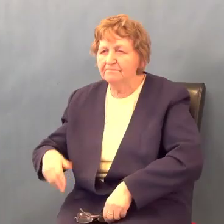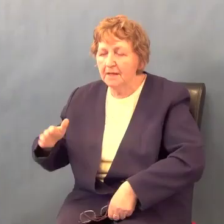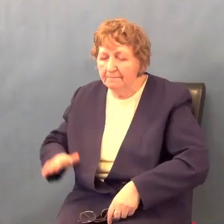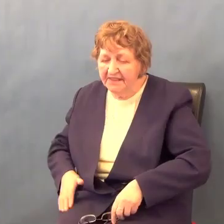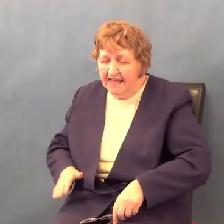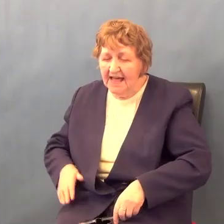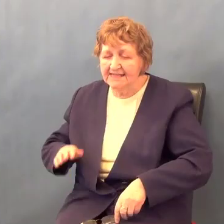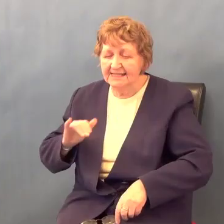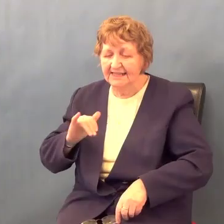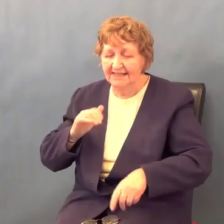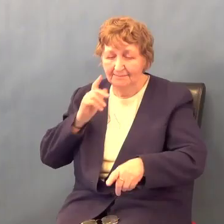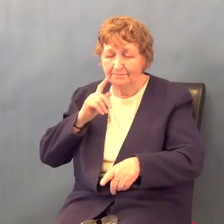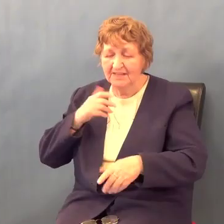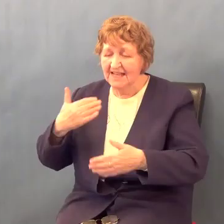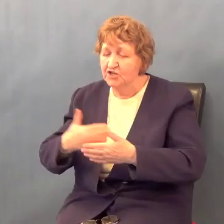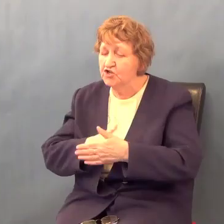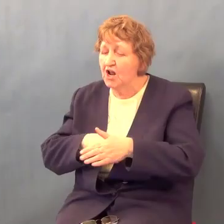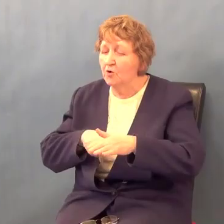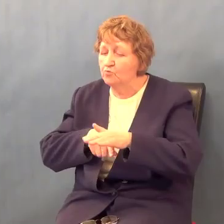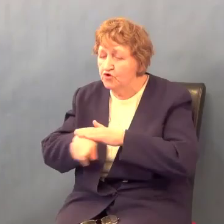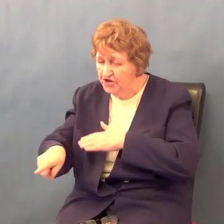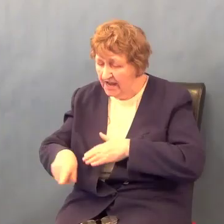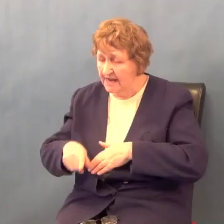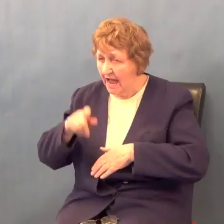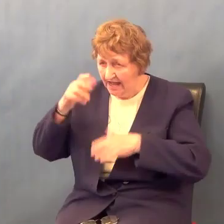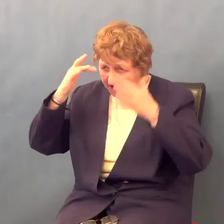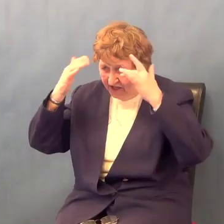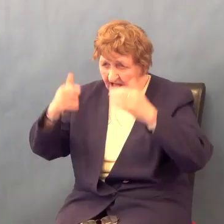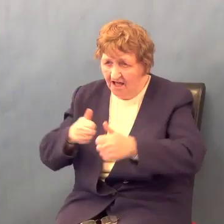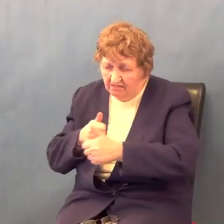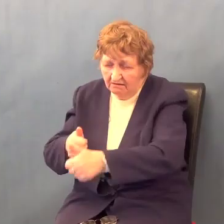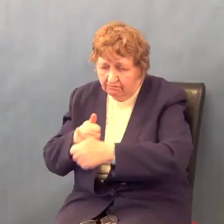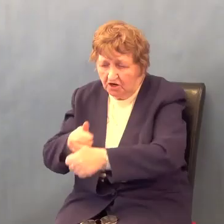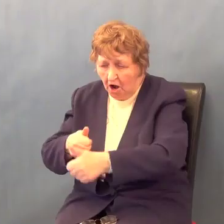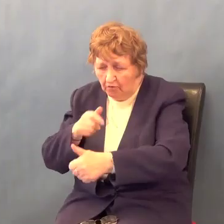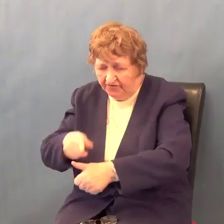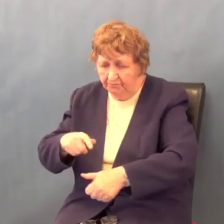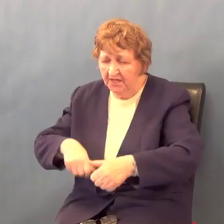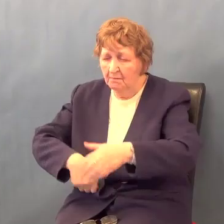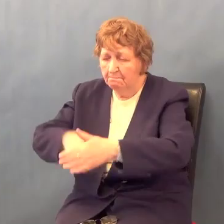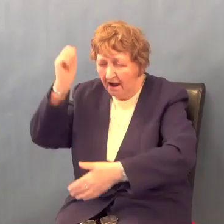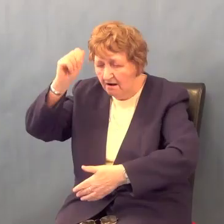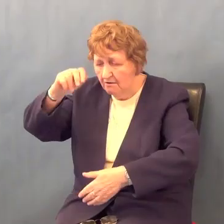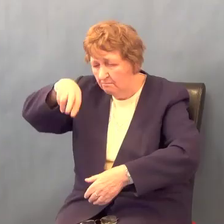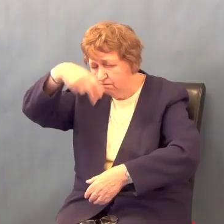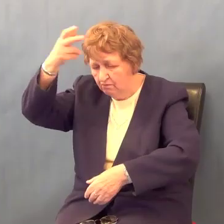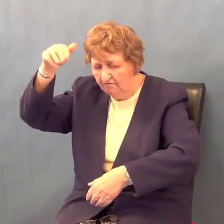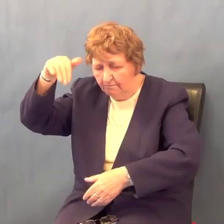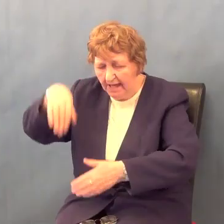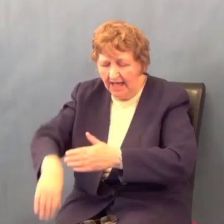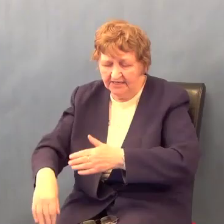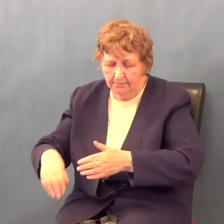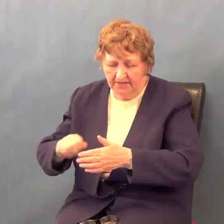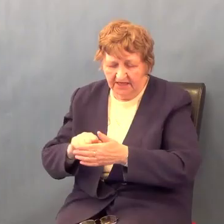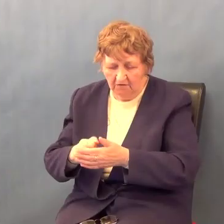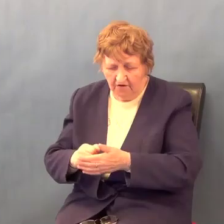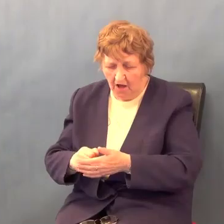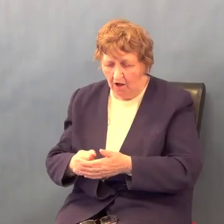Pies i chłopak zaczęli uciekać, aż w końcu jeleń zrzucił jelenia ze swoich rogów i chłopak wpadł do wody razem z psem.